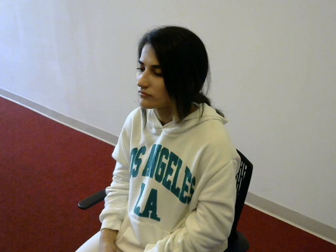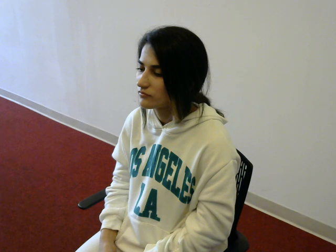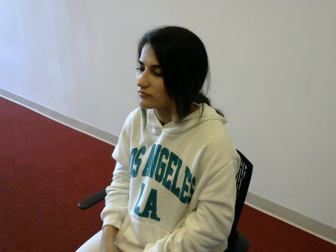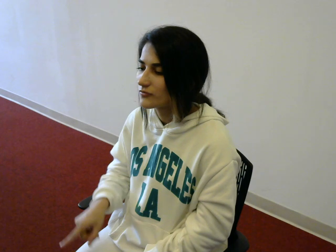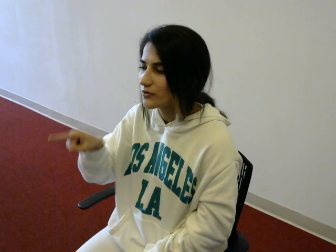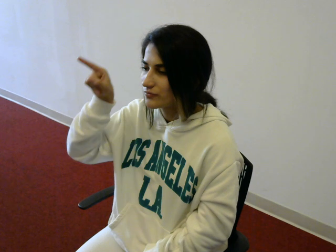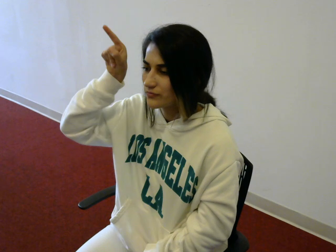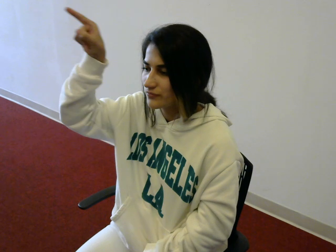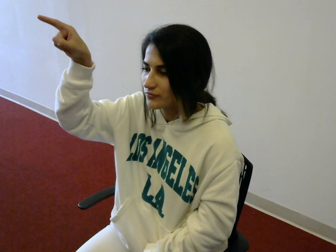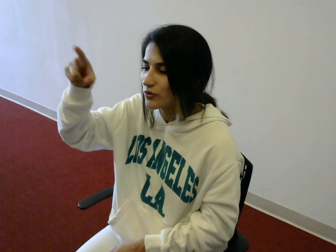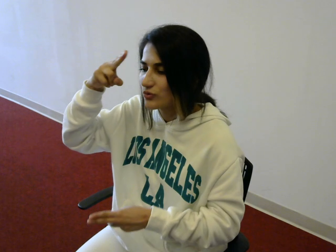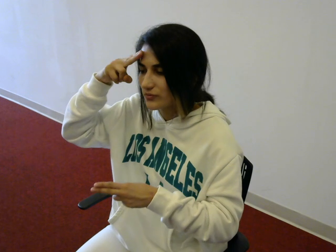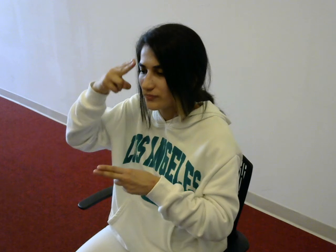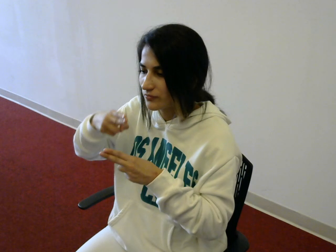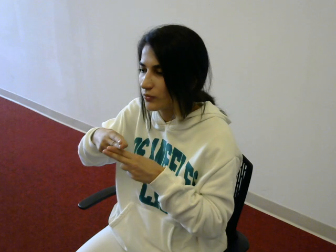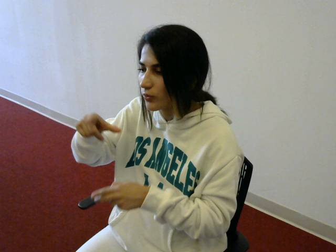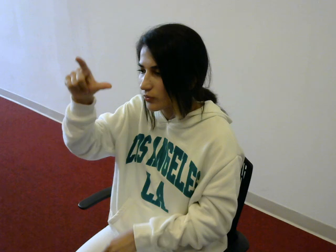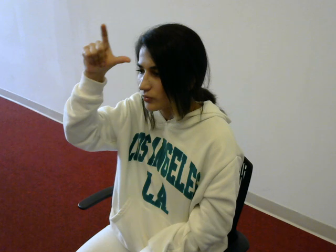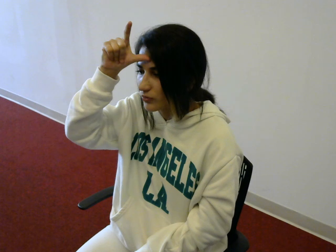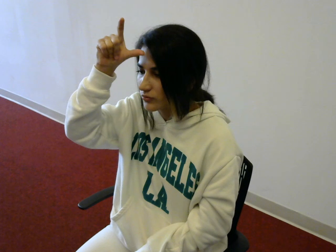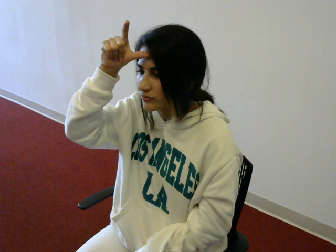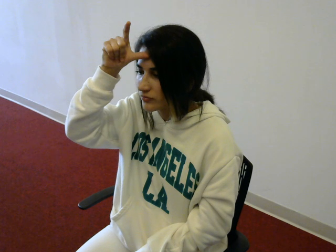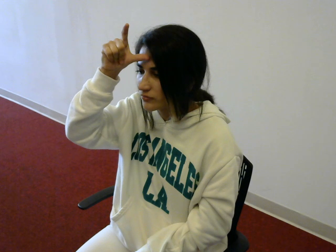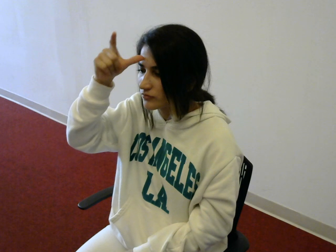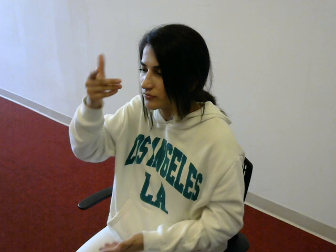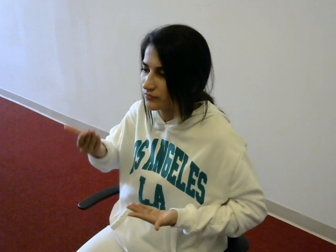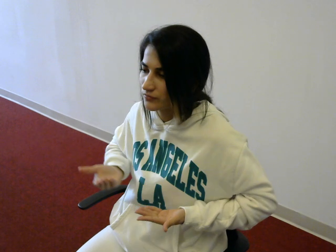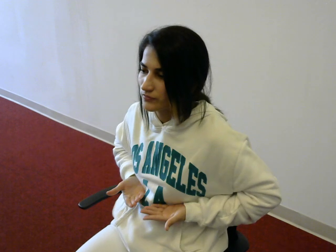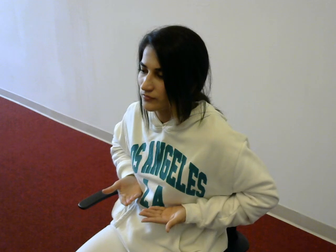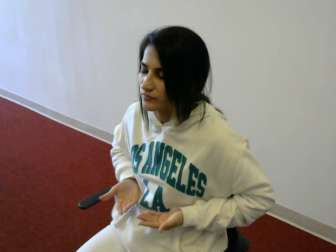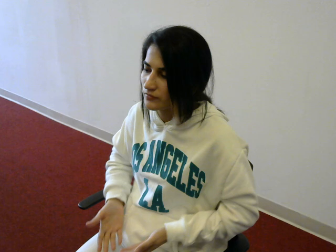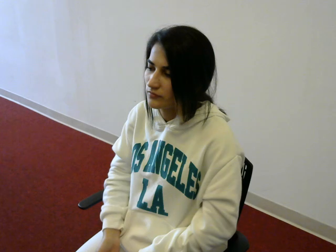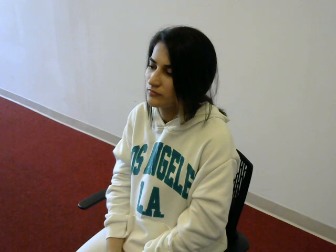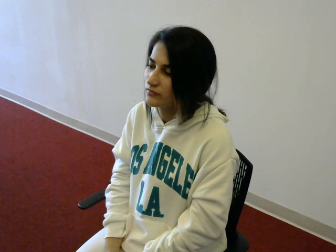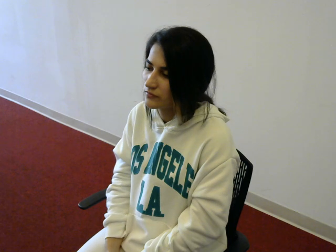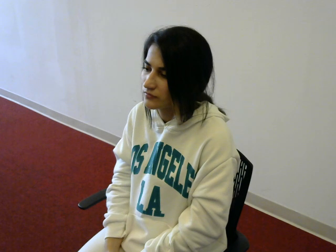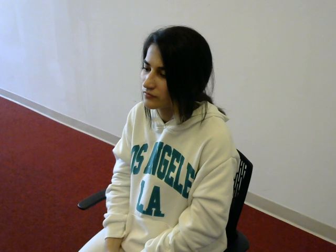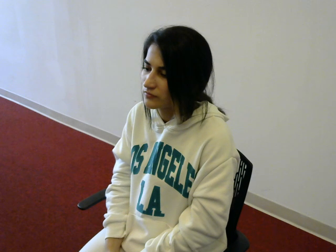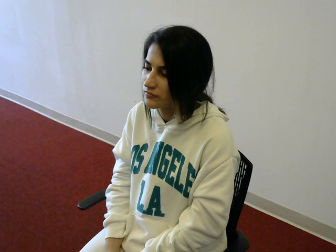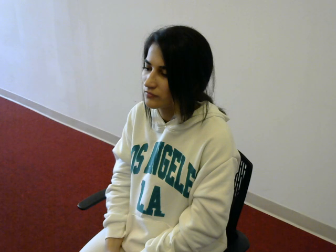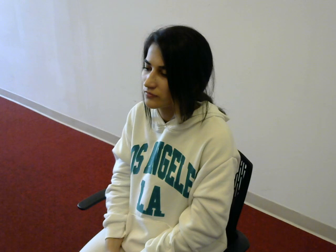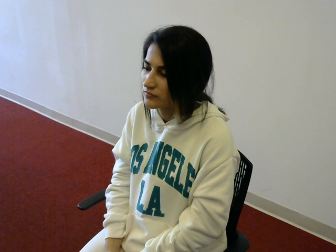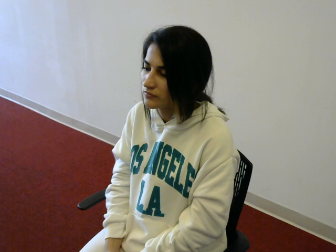Onun qardaşı Türkiyədə yaşayır